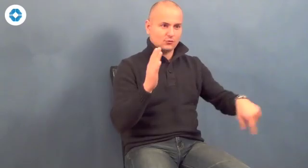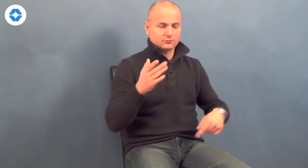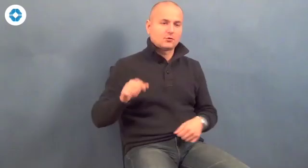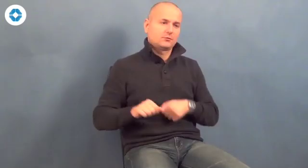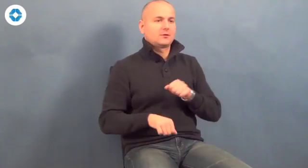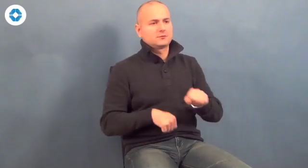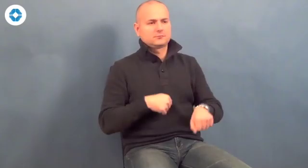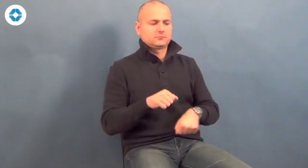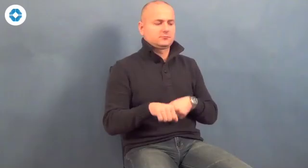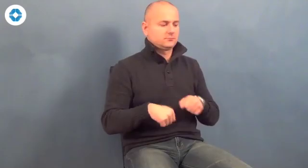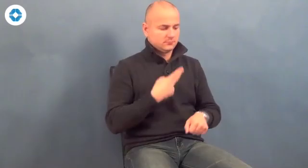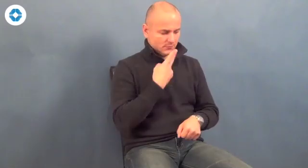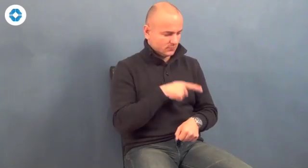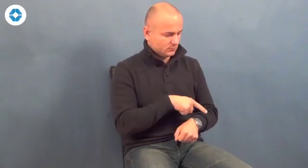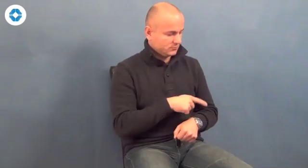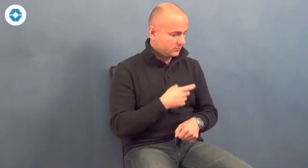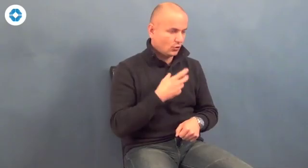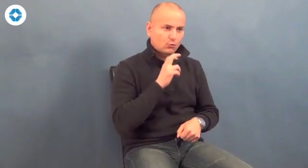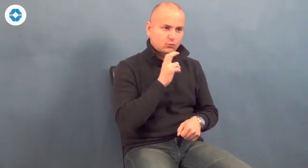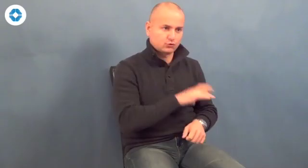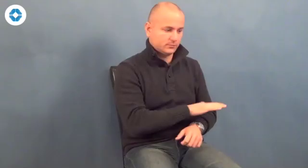Jedzie rowerem i widzi kosze pełne gruszek.